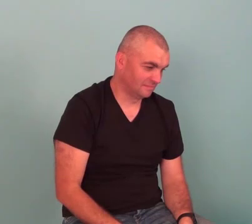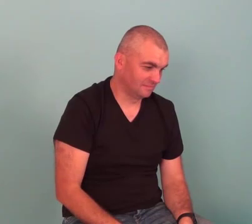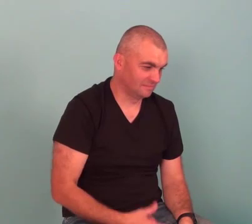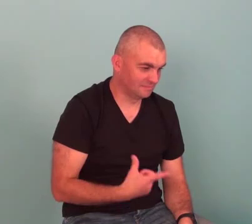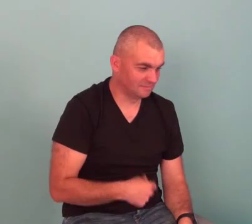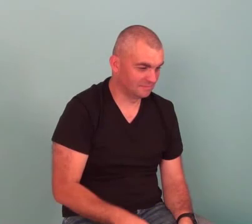Aha.